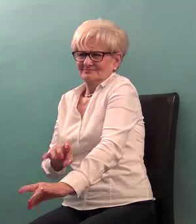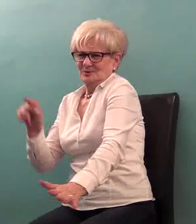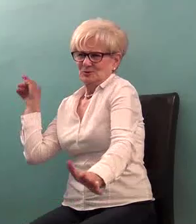Koniec.